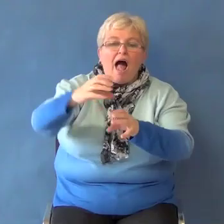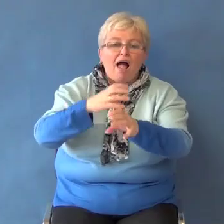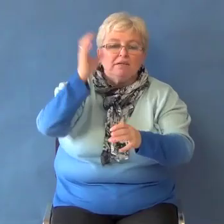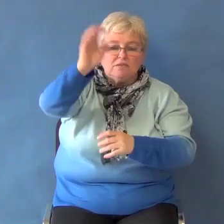Autobus...